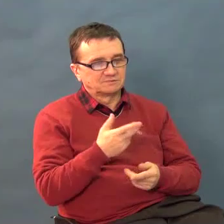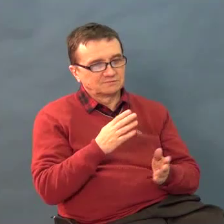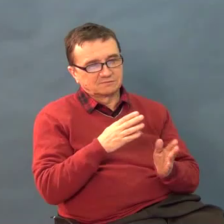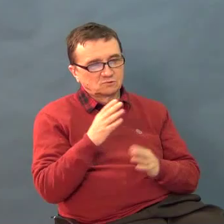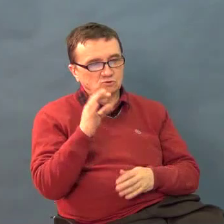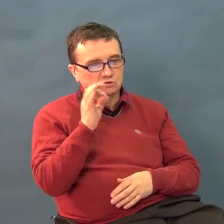Następny.